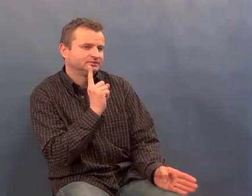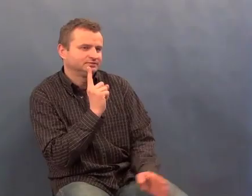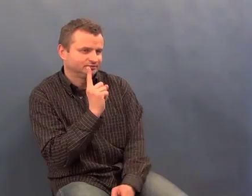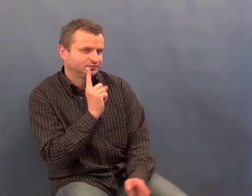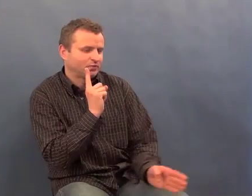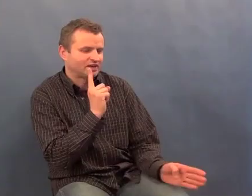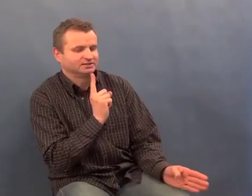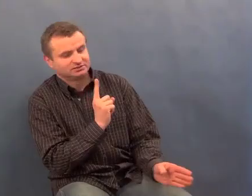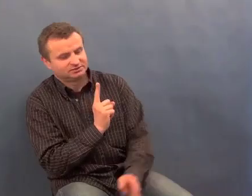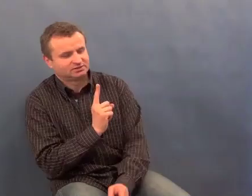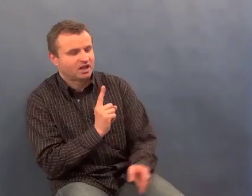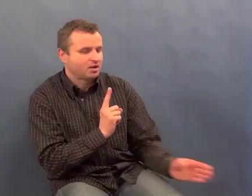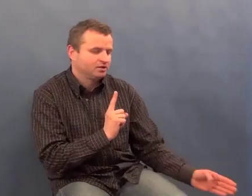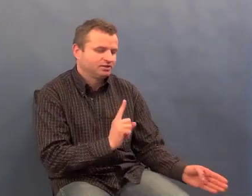Należy stać przed linią, za - nie wolno!